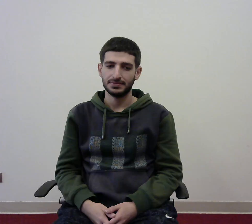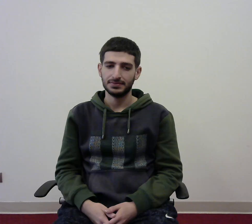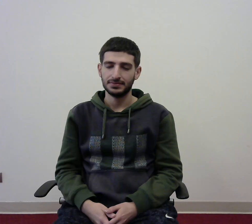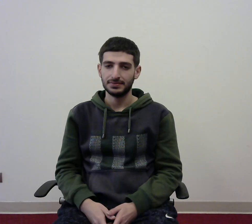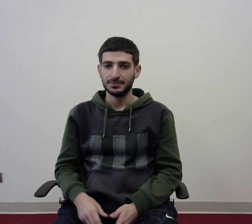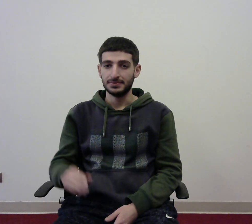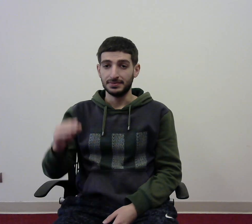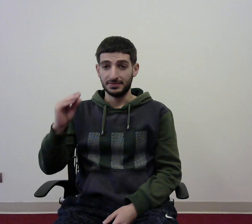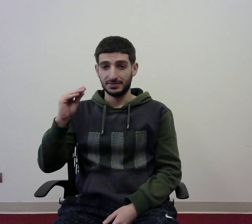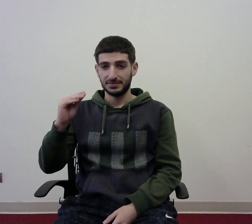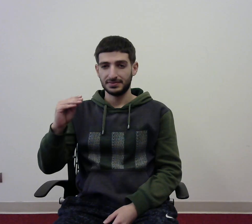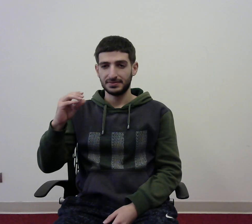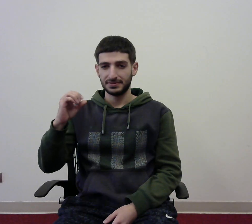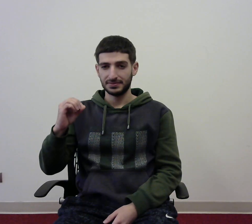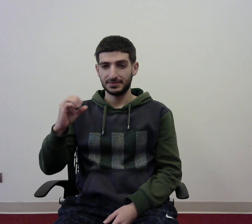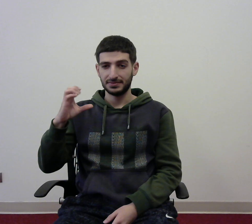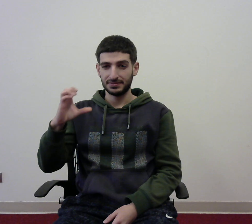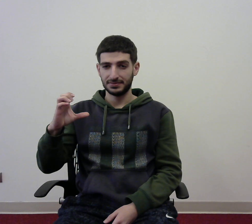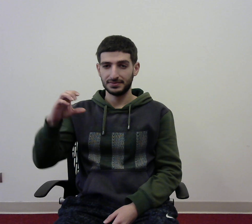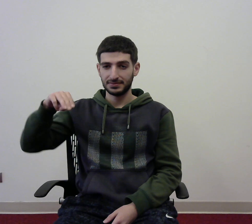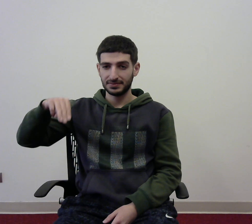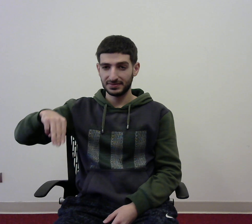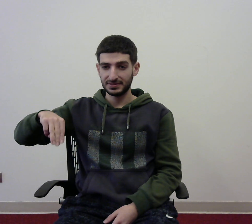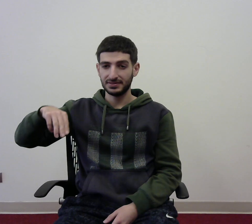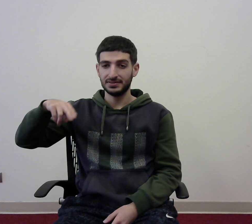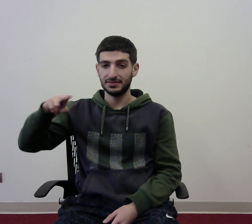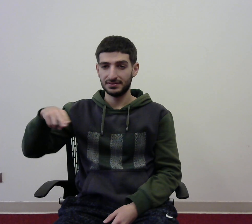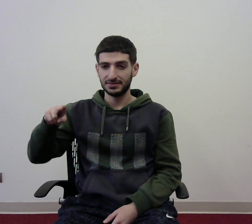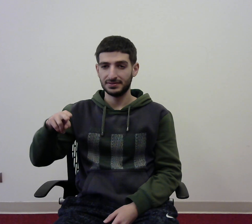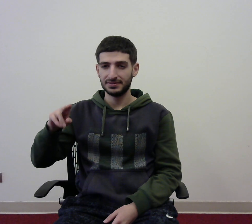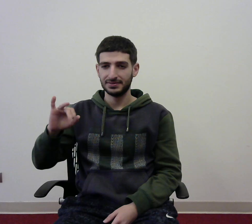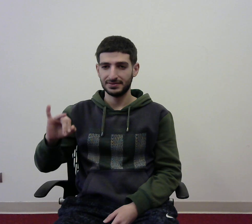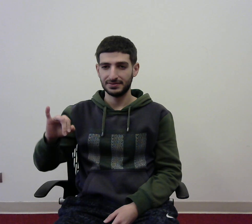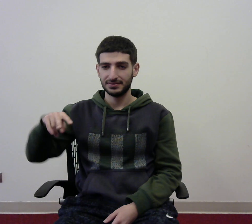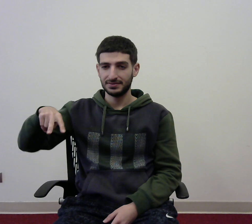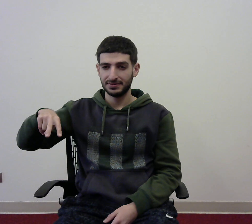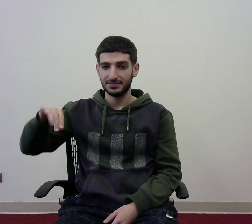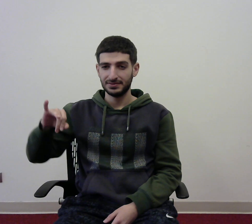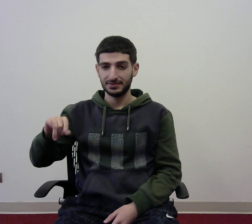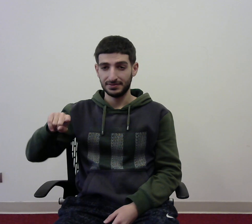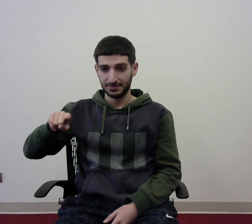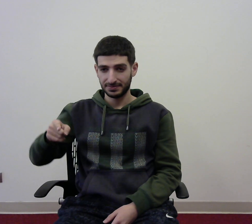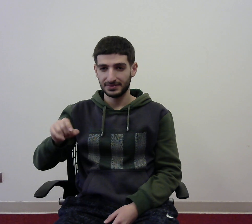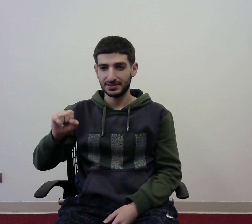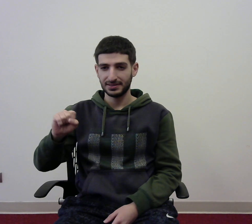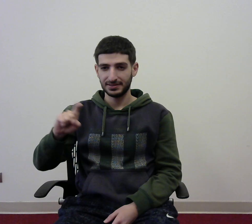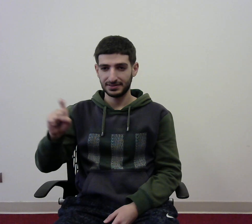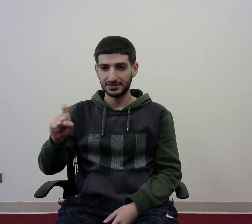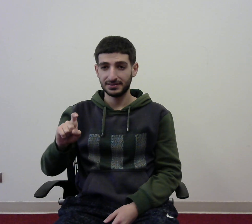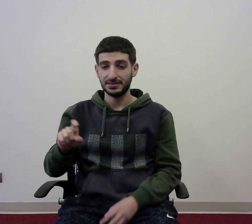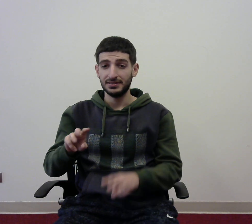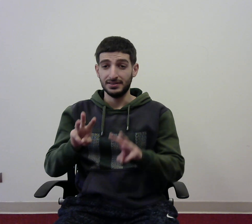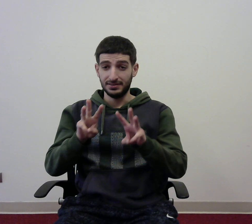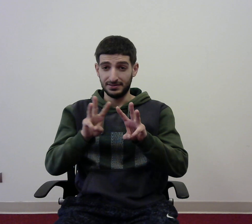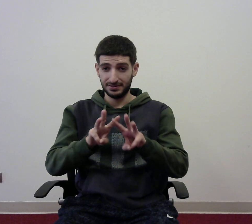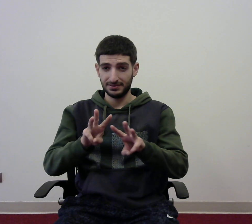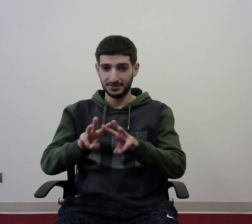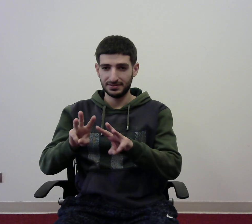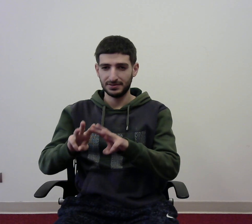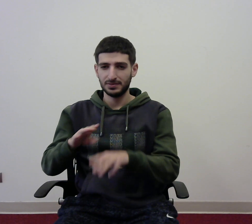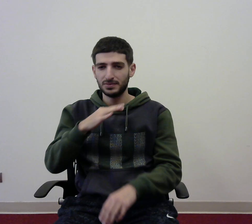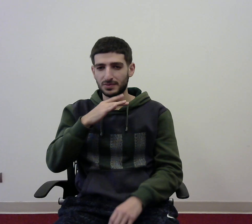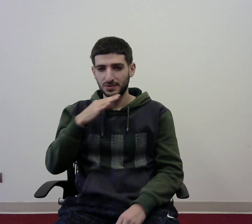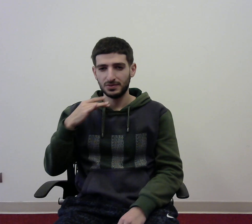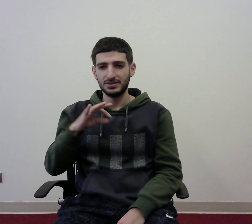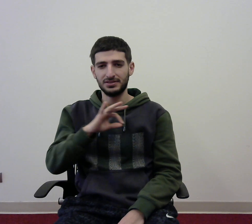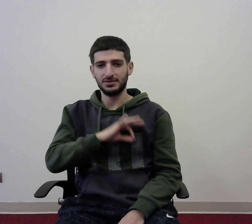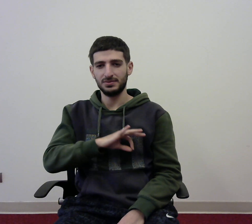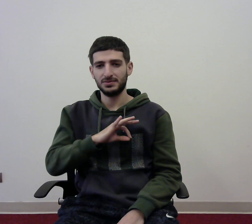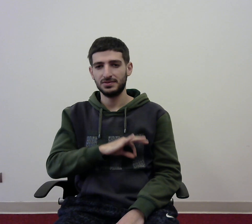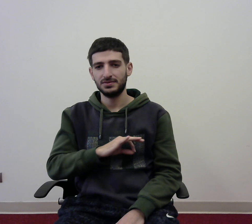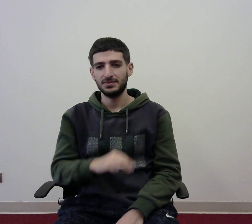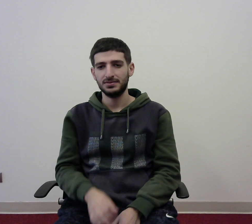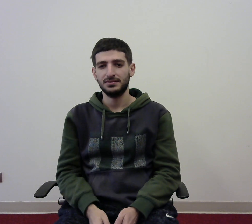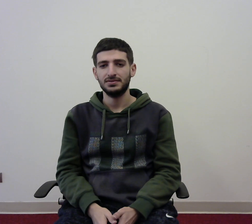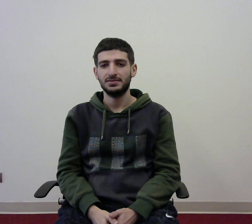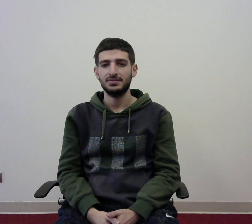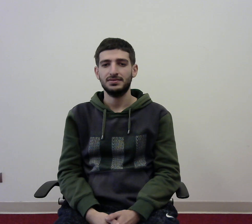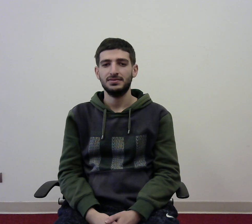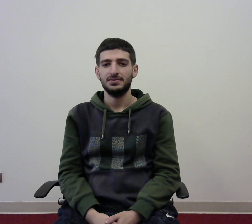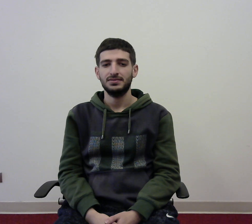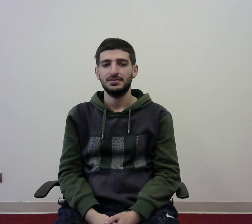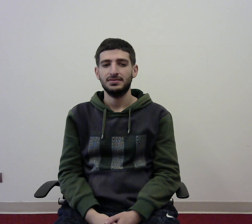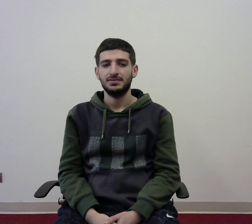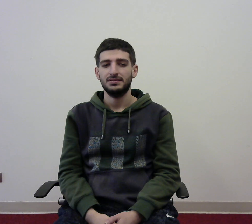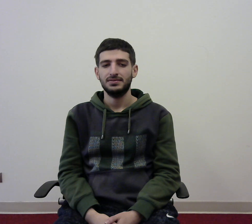Jestdili.az saytı çox faydalıdır